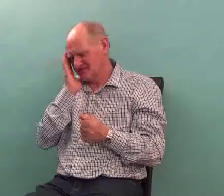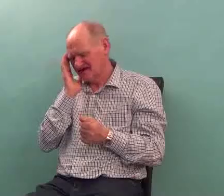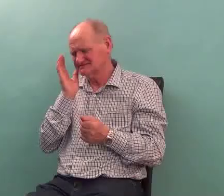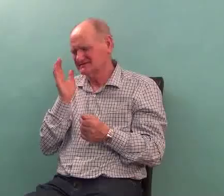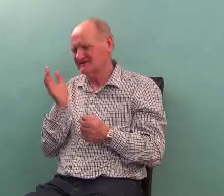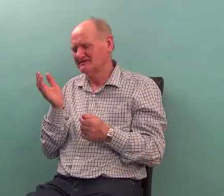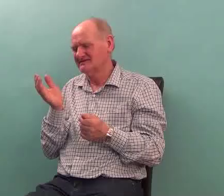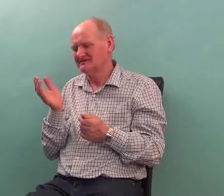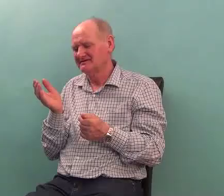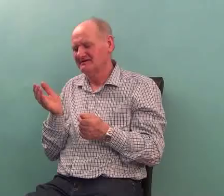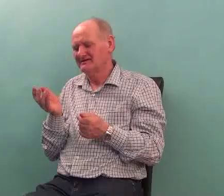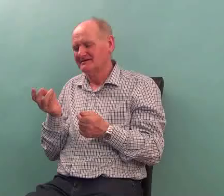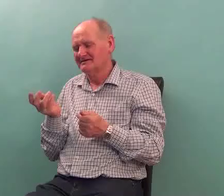Śpi.